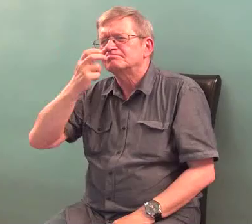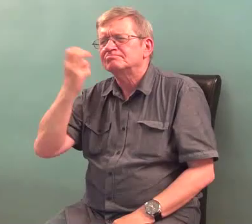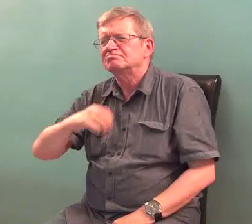Były fajne.